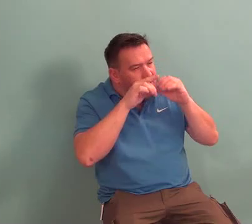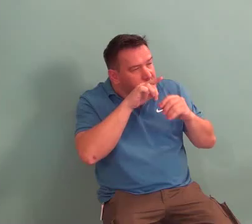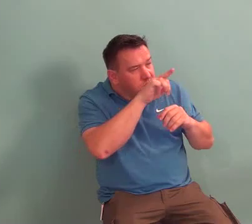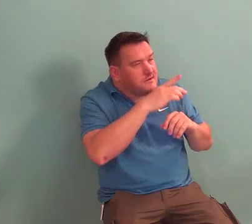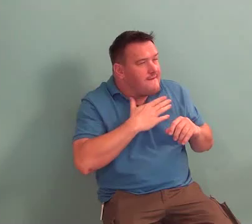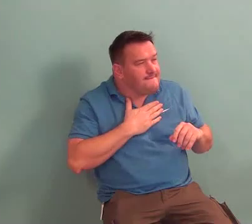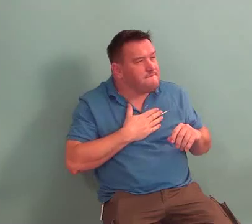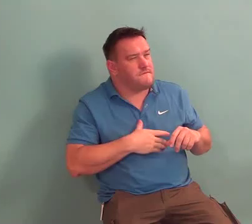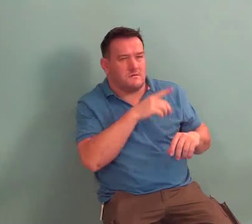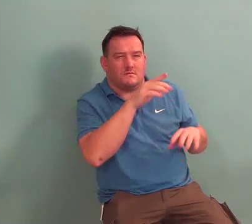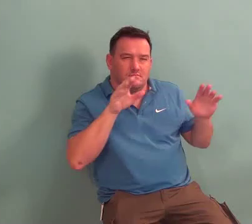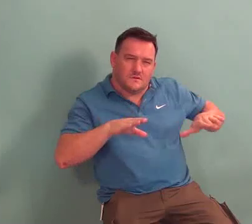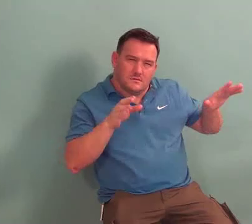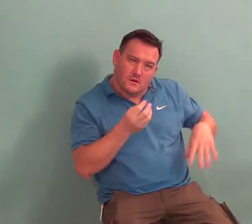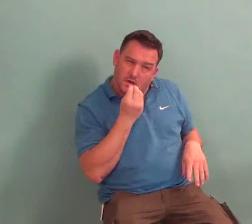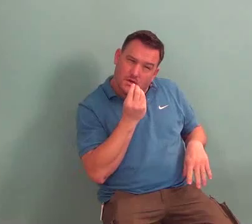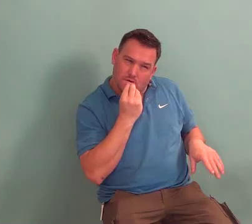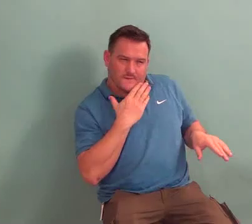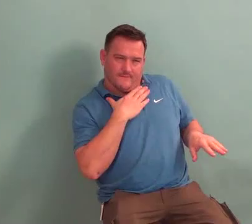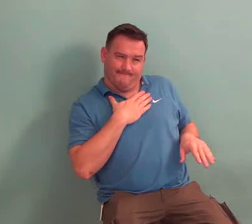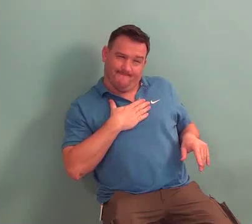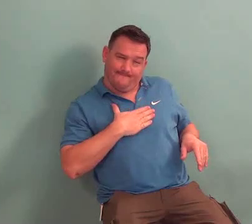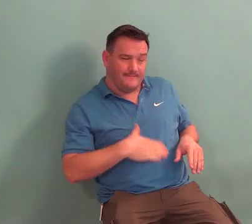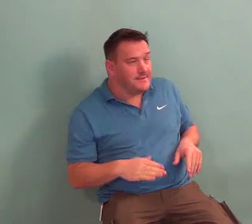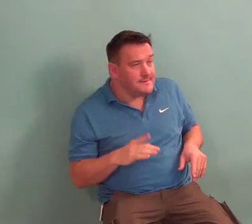Tam chciałby zjeść ptaszka.